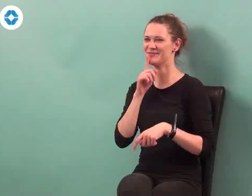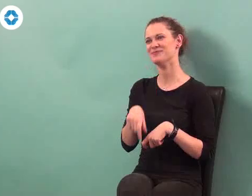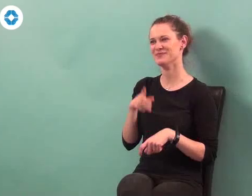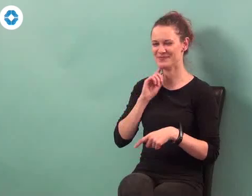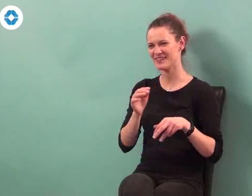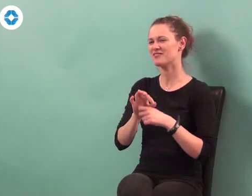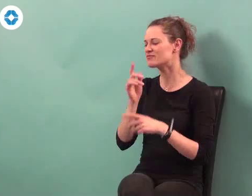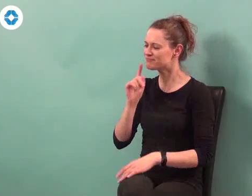Policjant patrzy na niego i kręci głową.